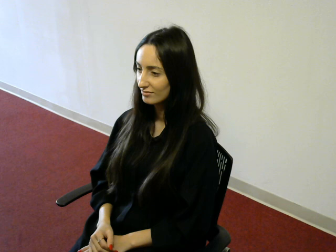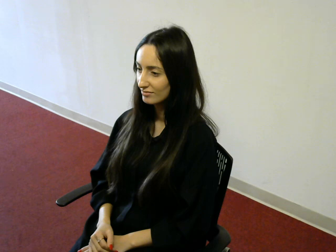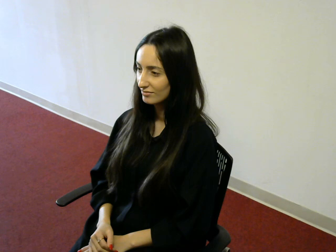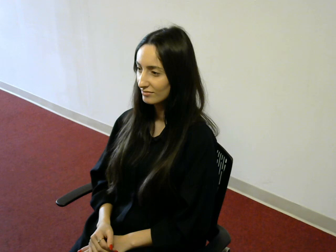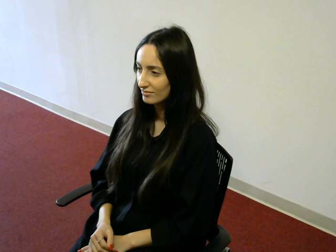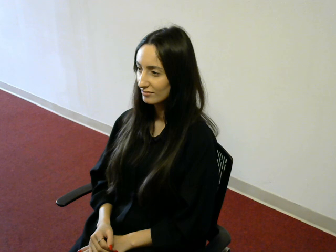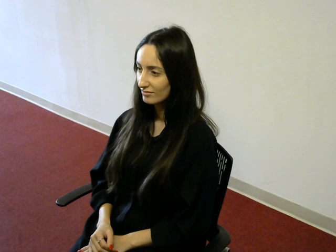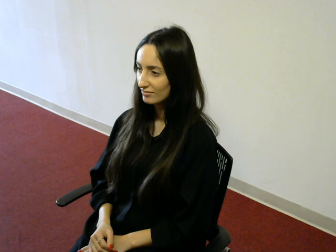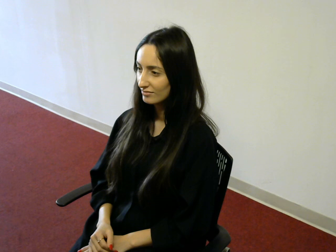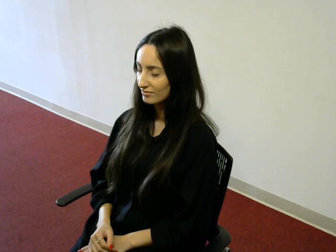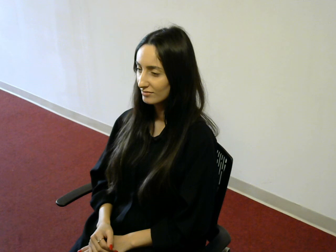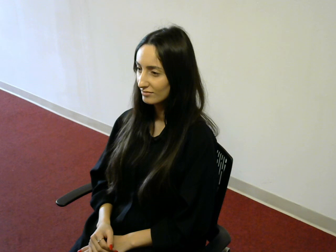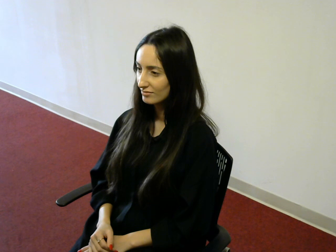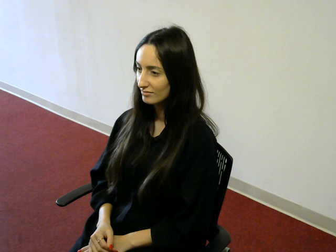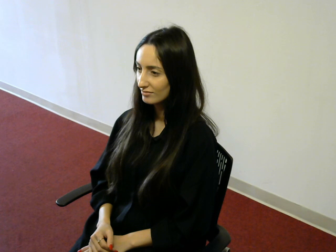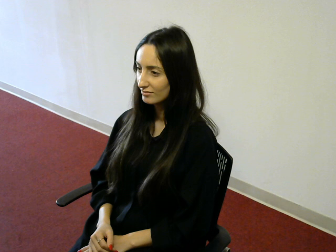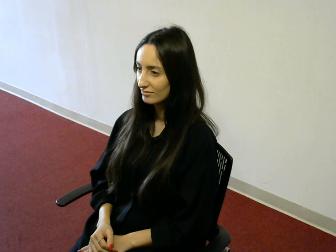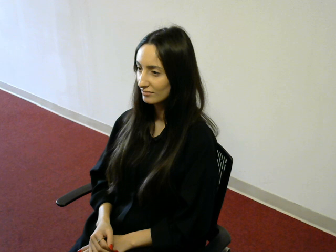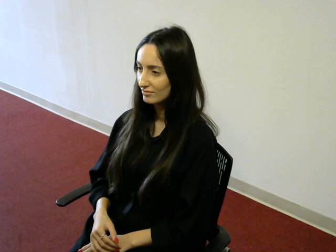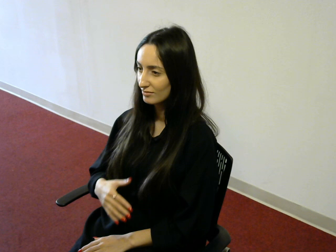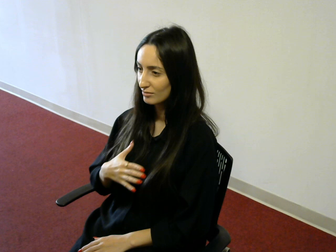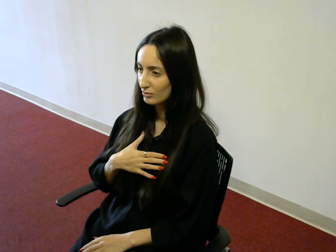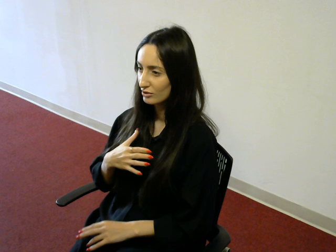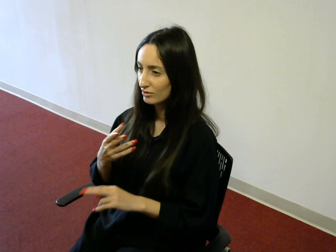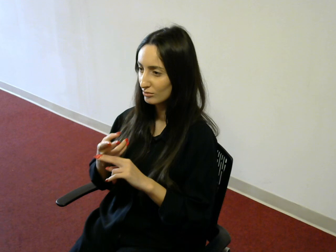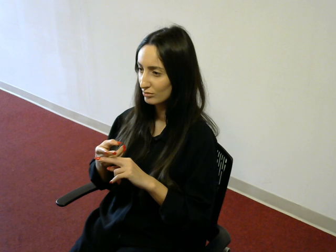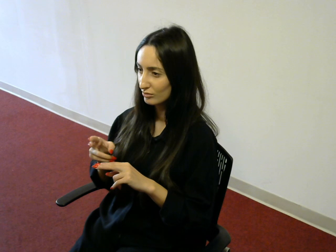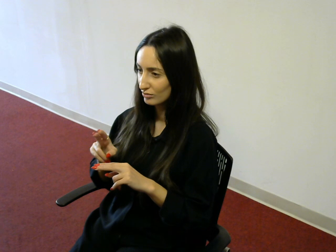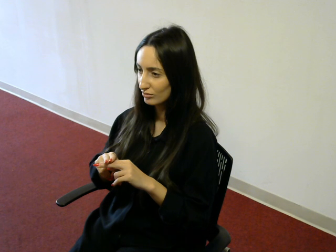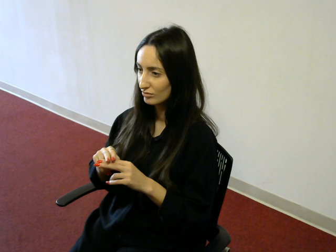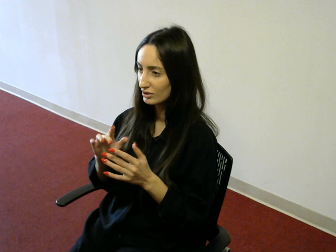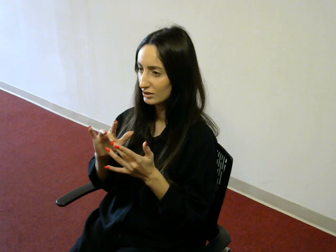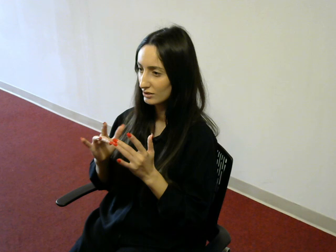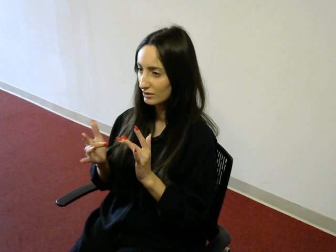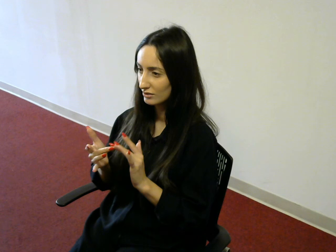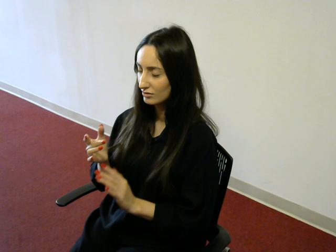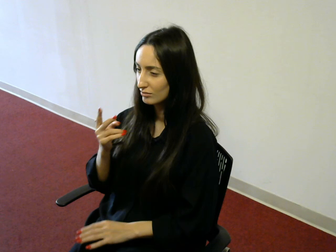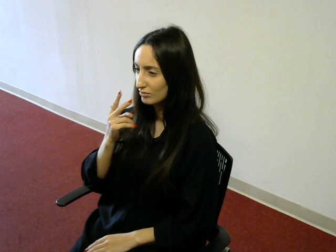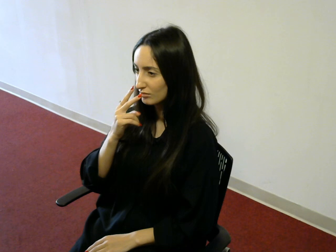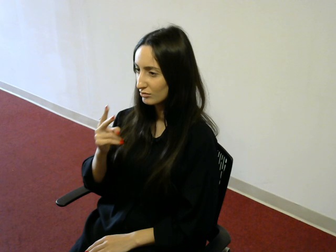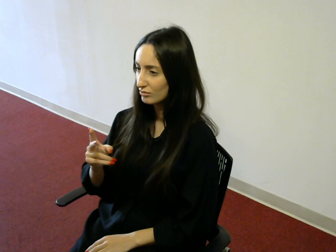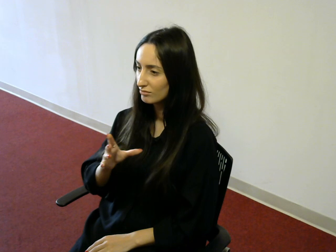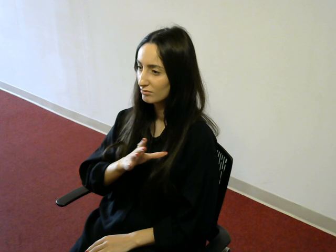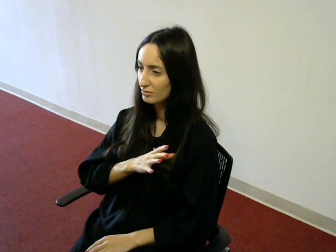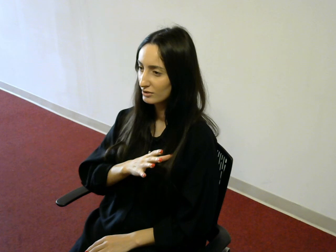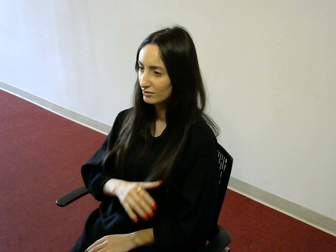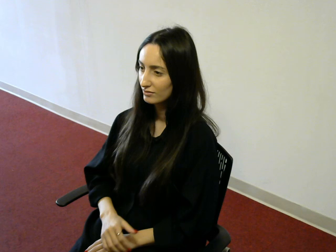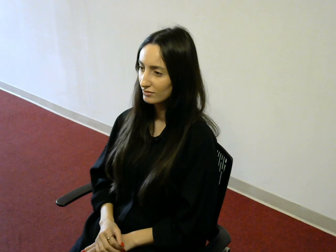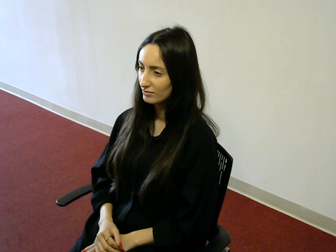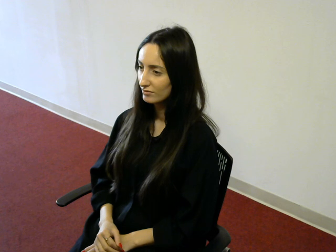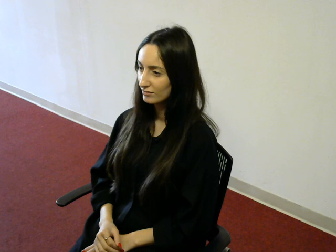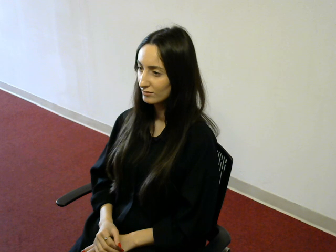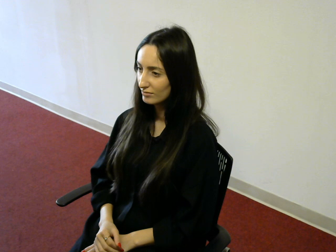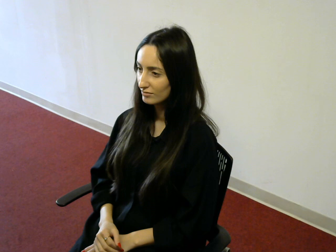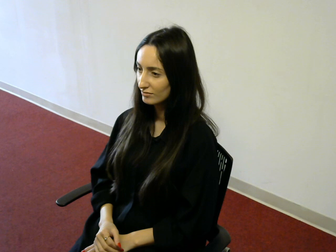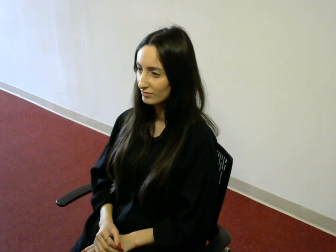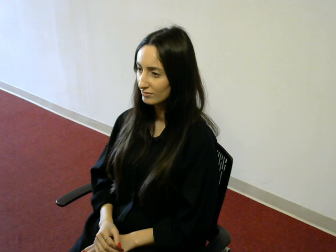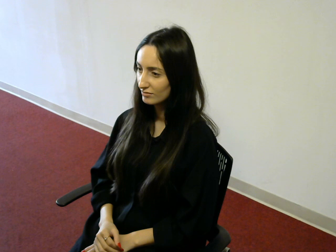Mən bunu internetdə görmüşəm